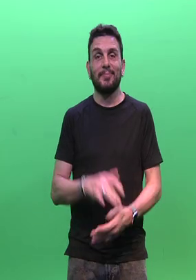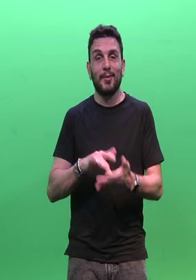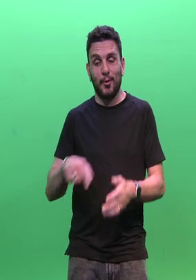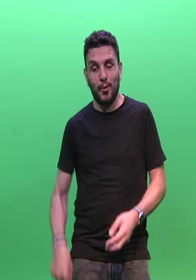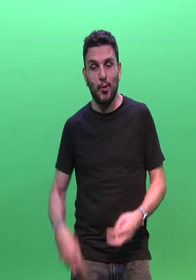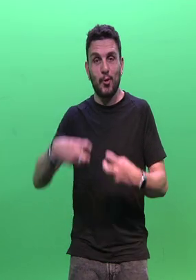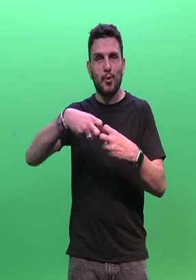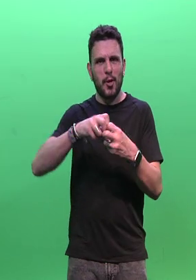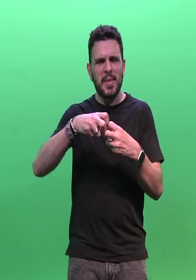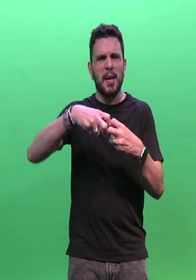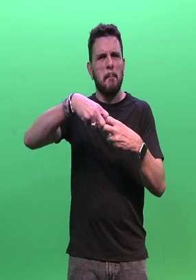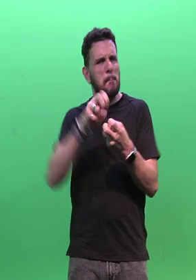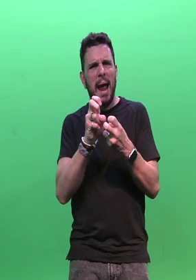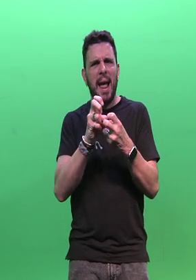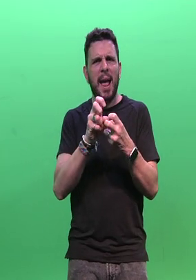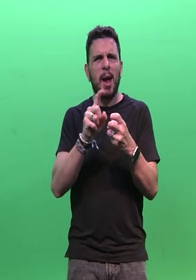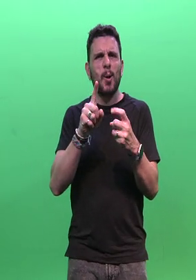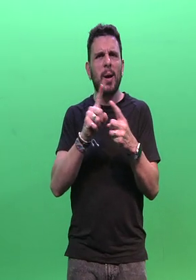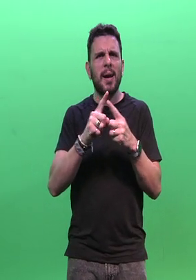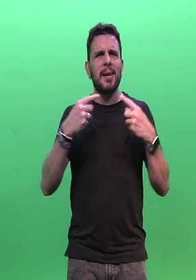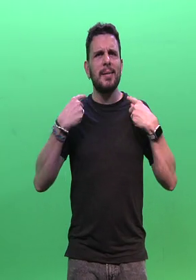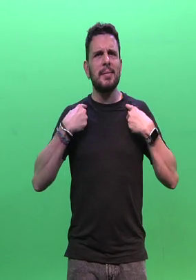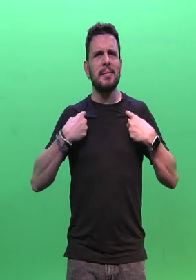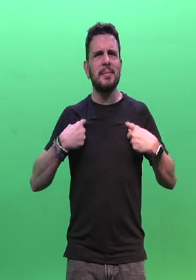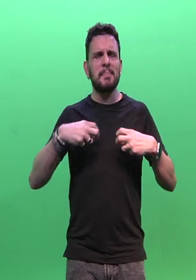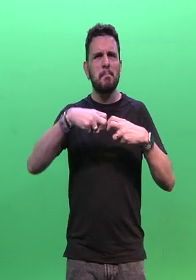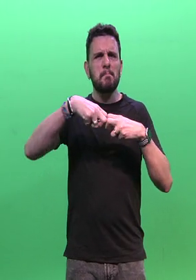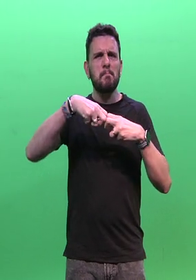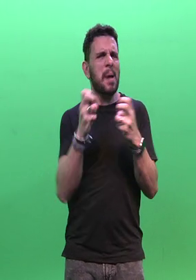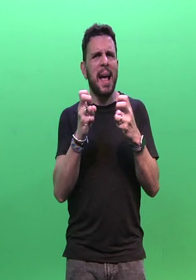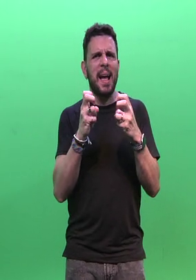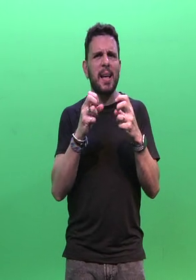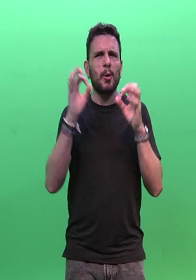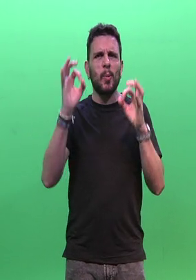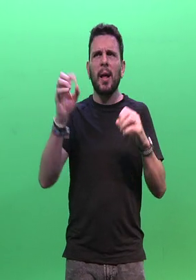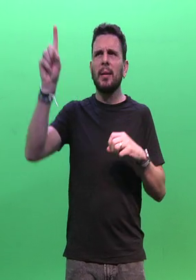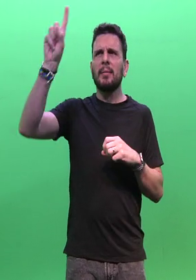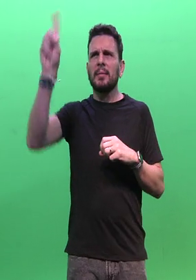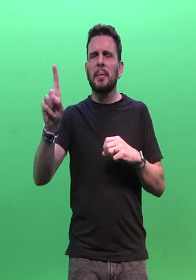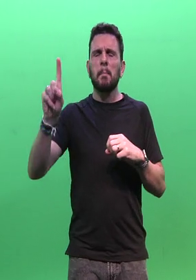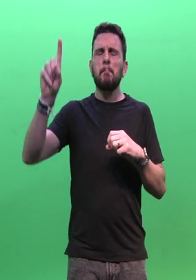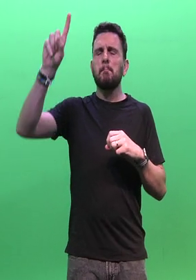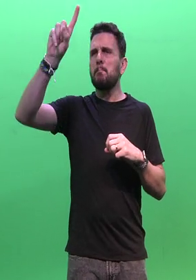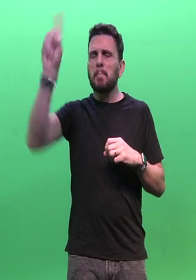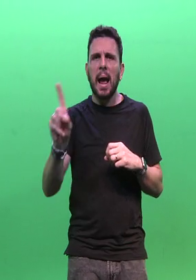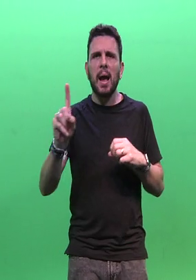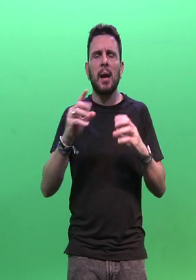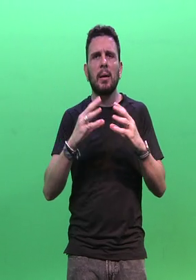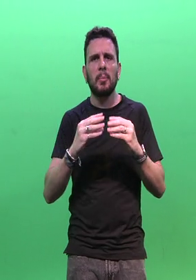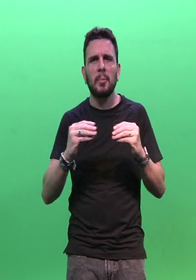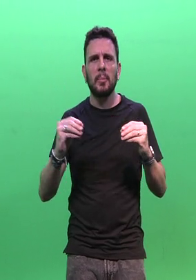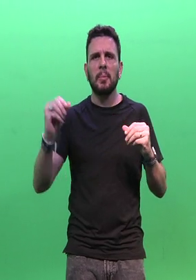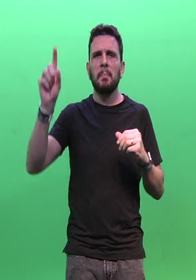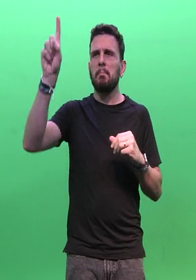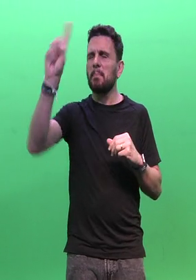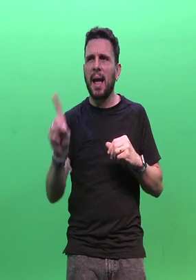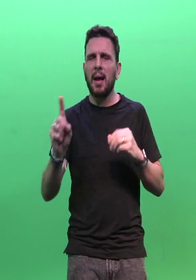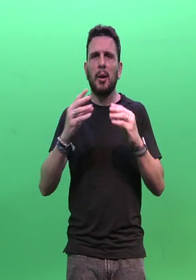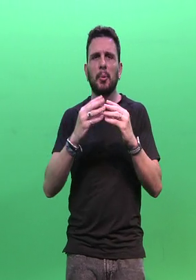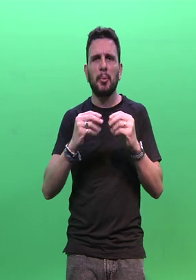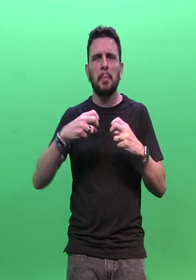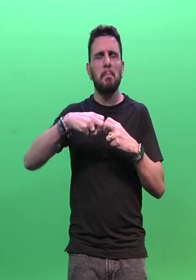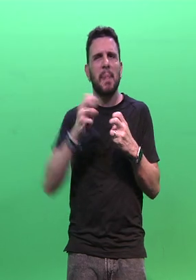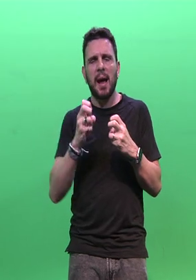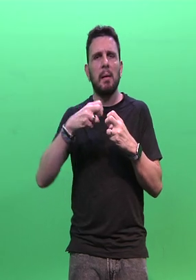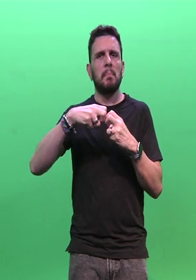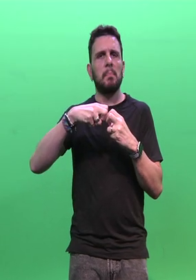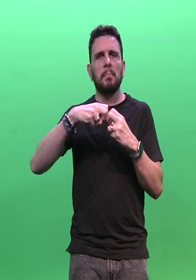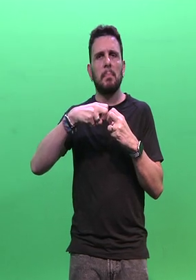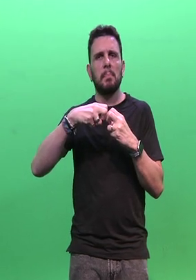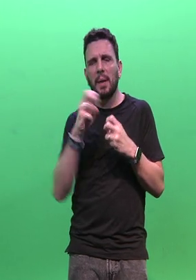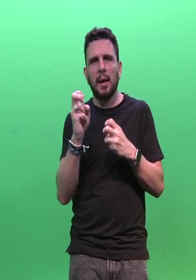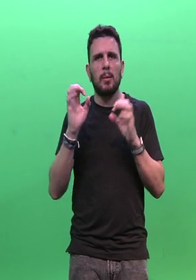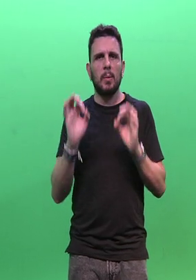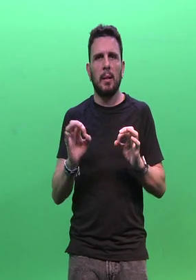Em vaig trencar el genoll, quan es va trencar vaig tenir la sensació com si hi haguessin uns llampecs i després desapareixia i tornava la sensació. Com si l'os se sortís i tornés a lloc tota l'estona.